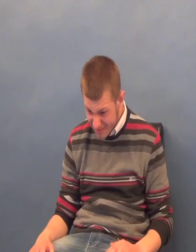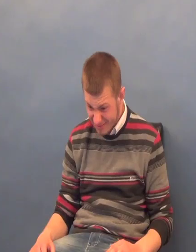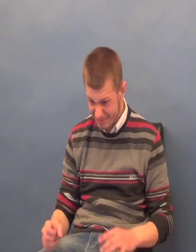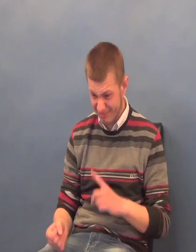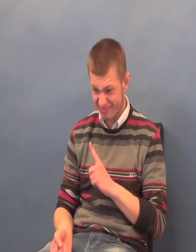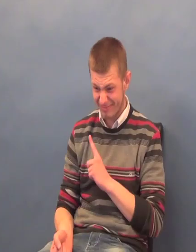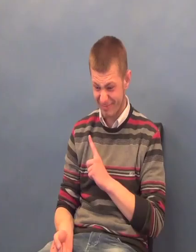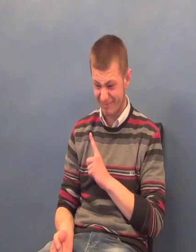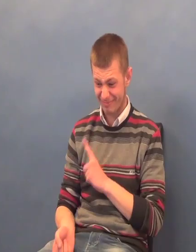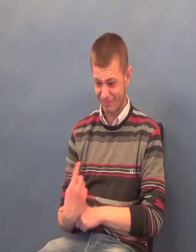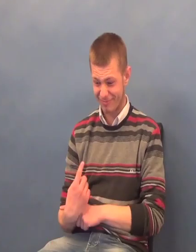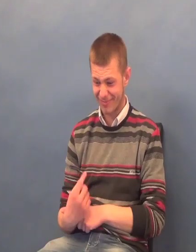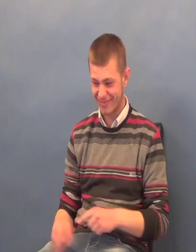Dziwne.